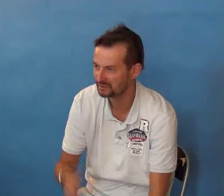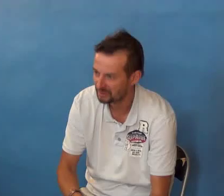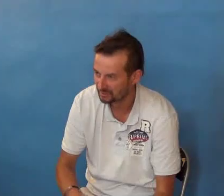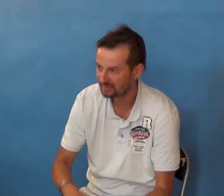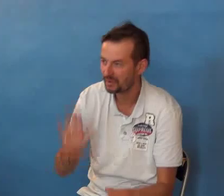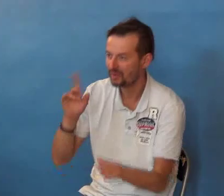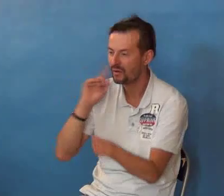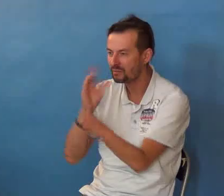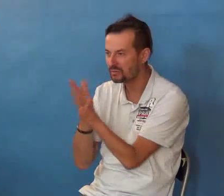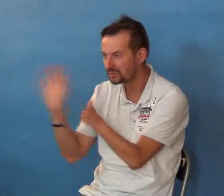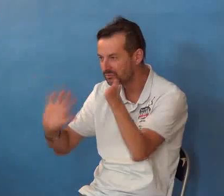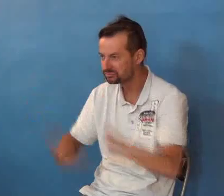Chłopcy pomagają mu ją wytrzeć.